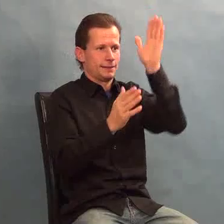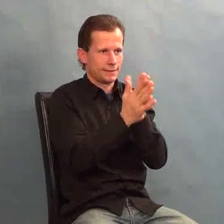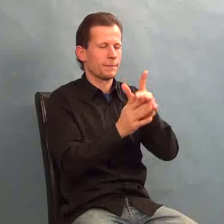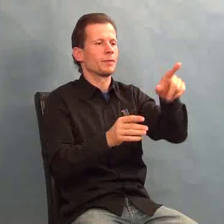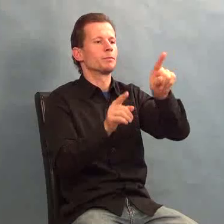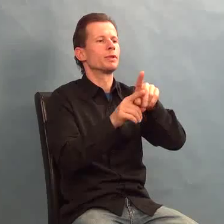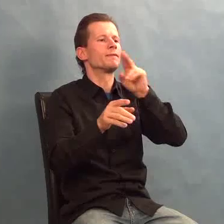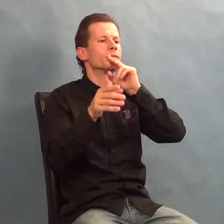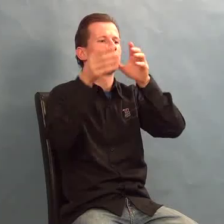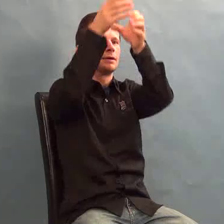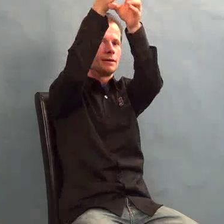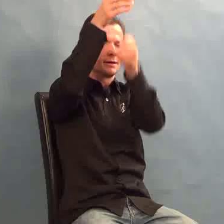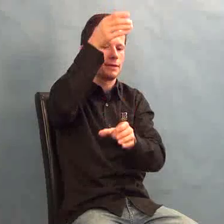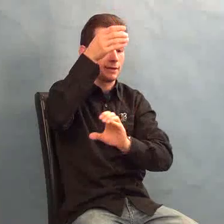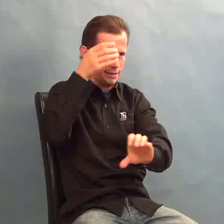Była tam rynna, którą spływała woda.